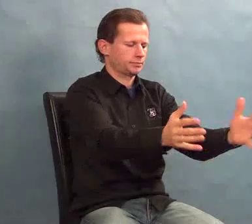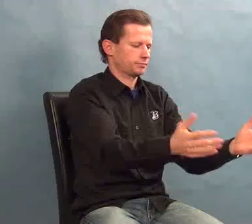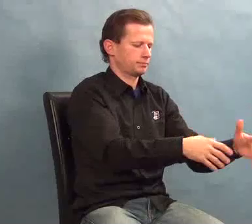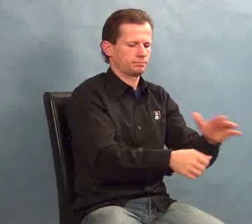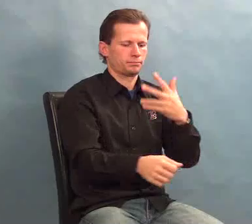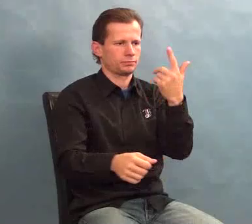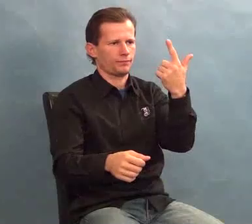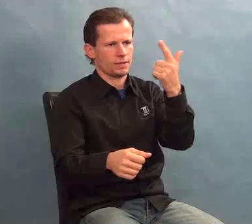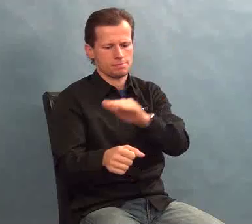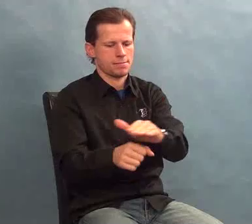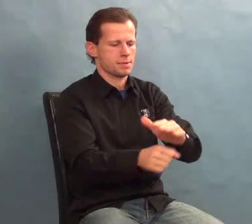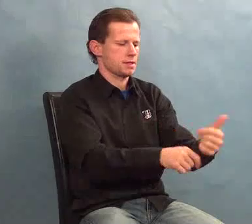Dwa pełne i jeden pusty.